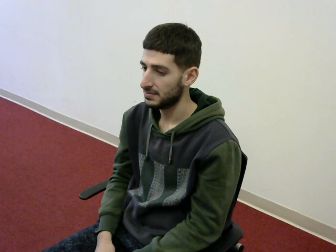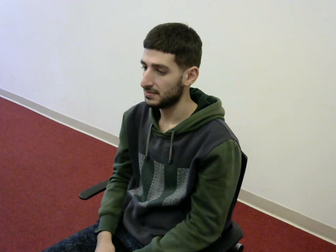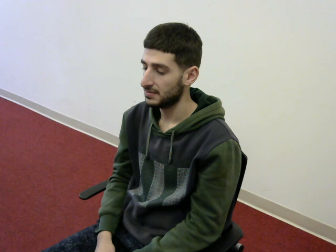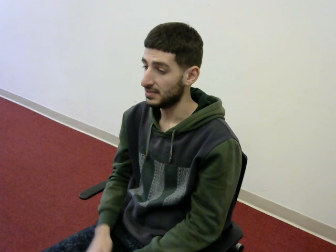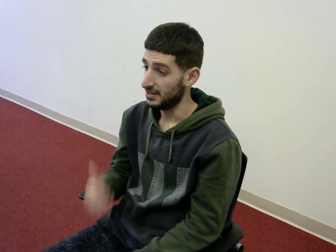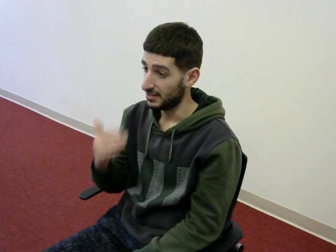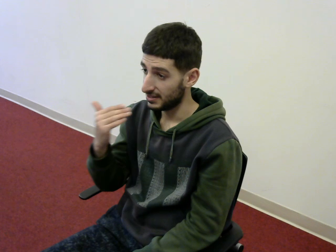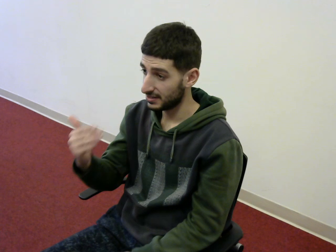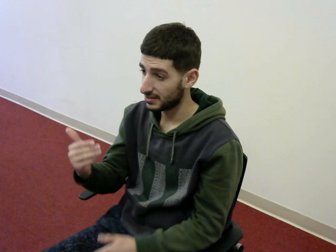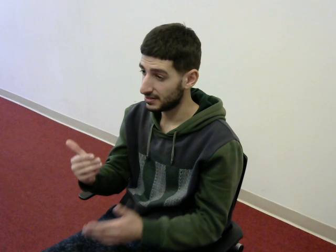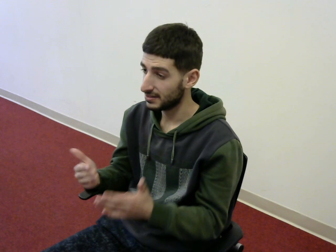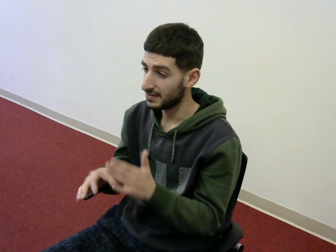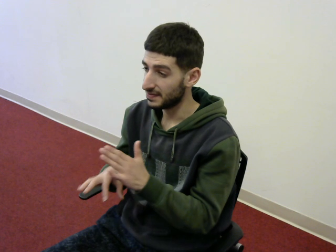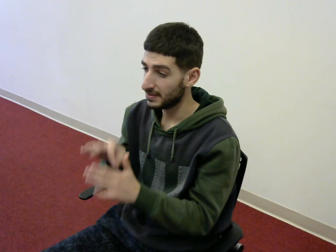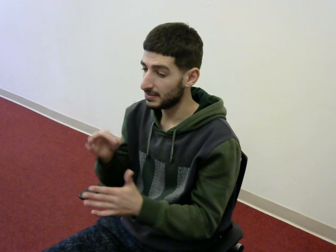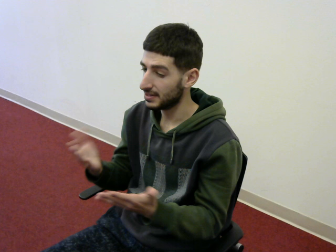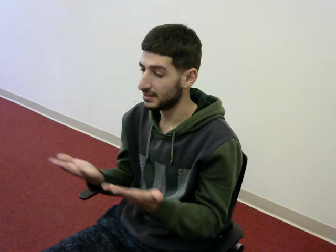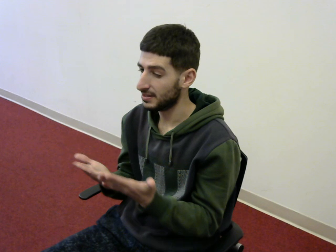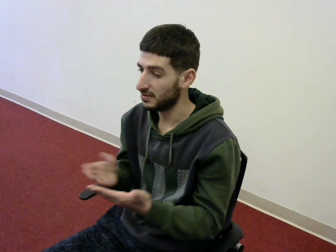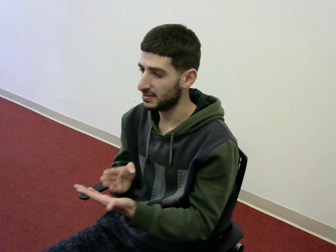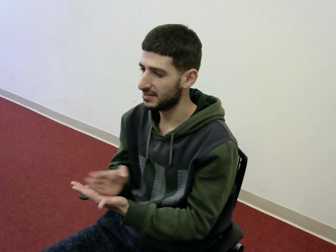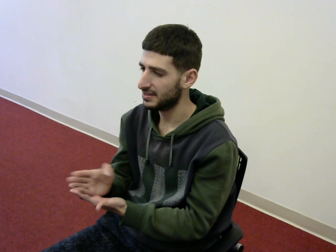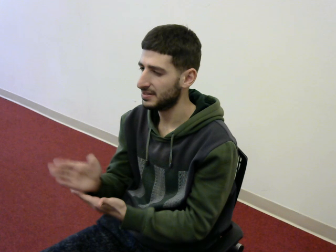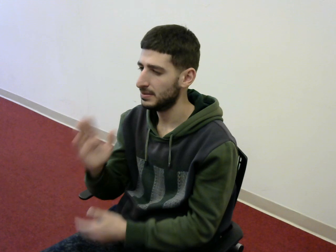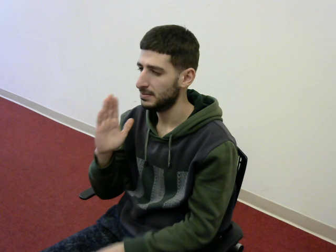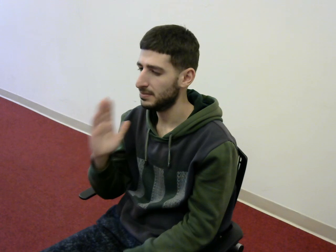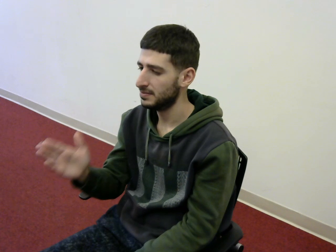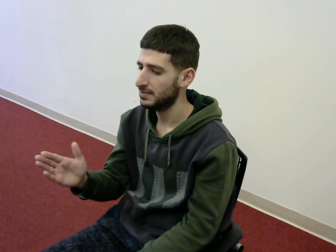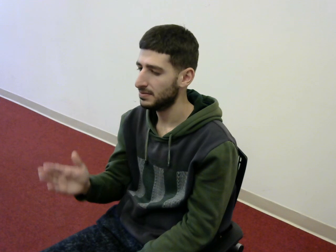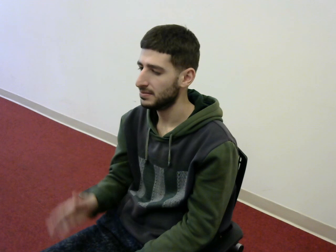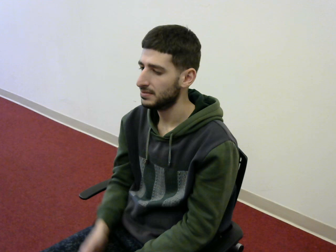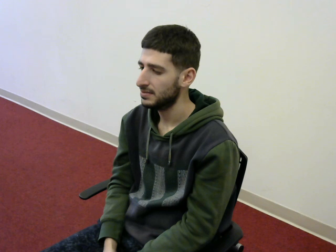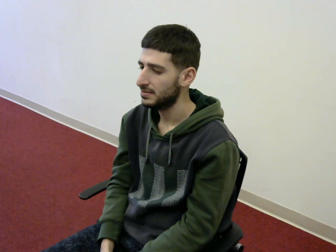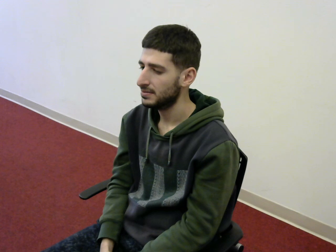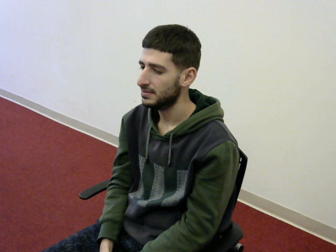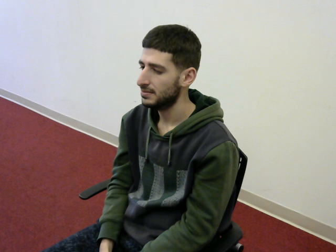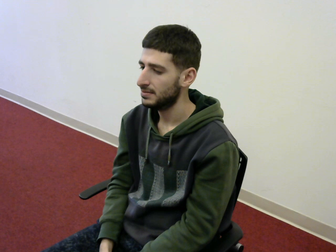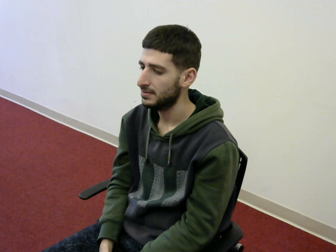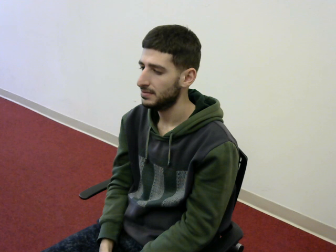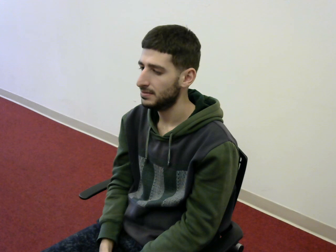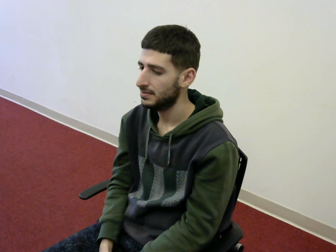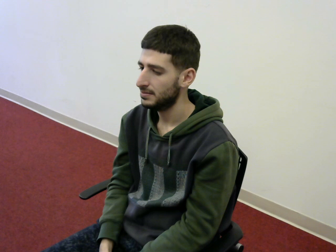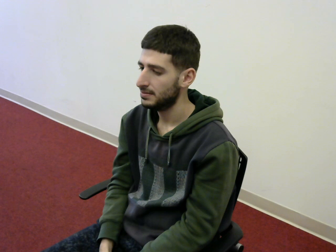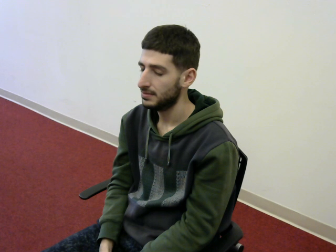Sizin seçiminiz hansı istiqamətdə olacaq?